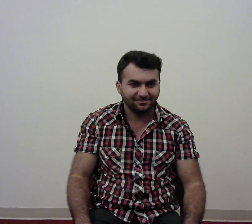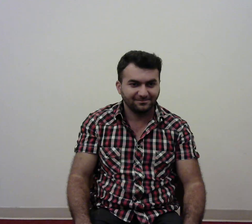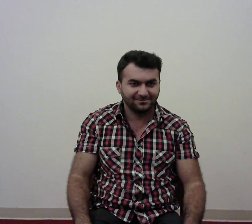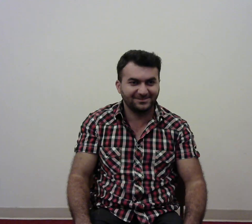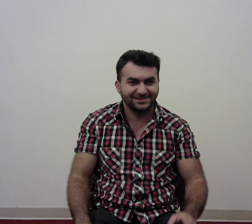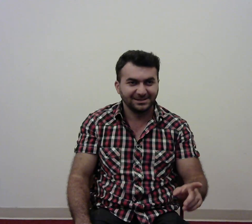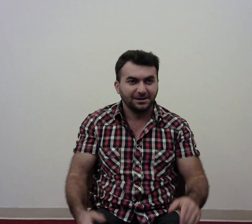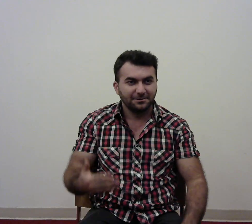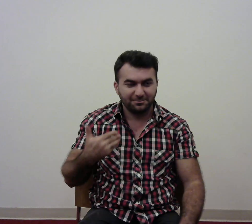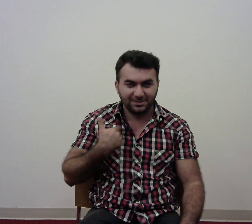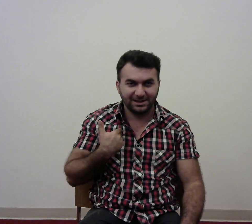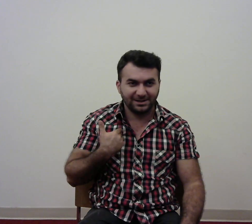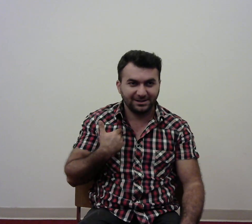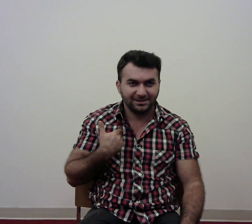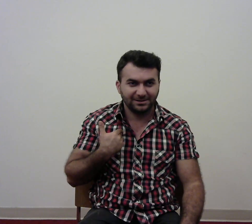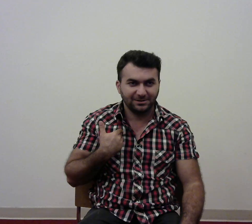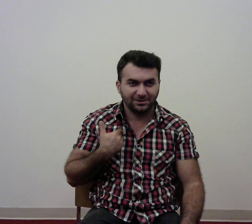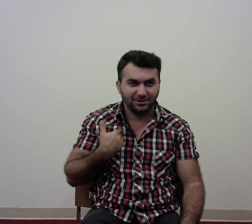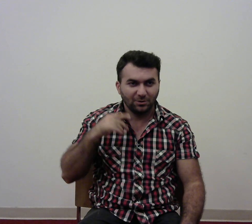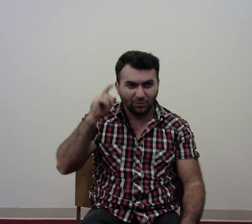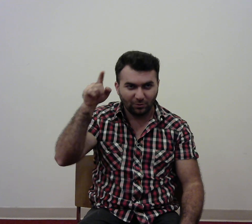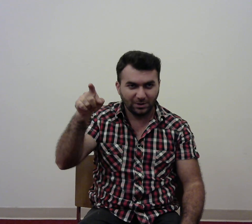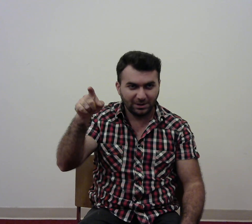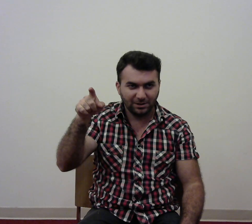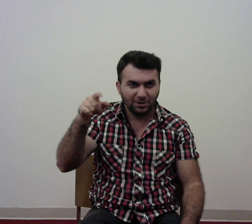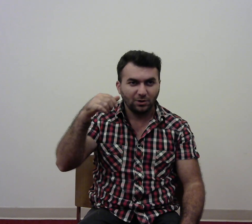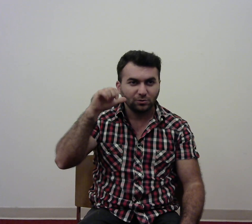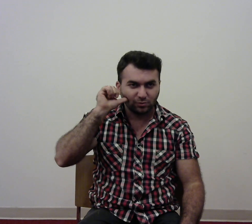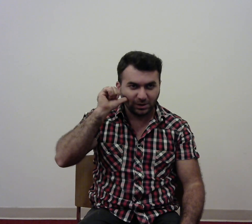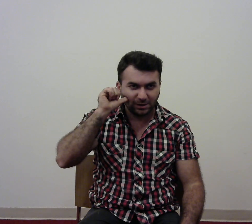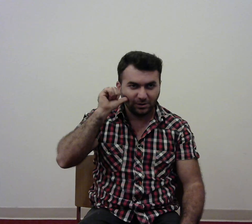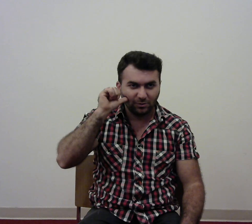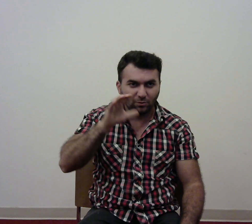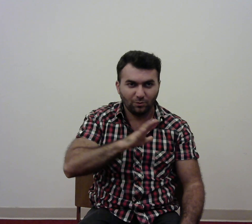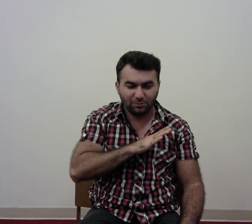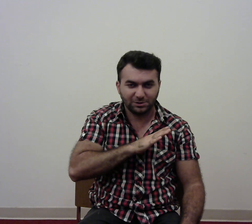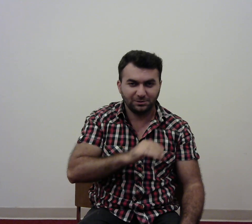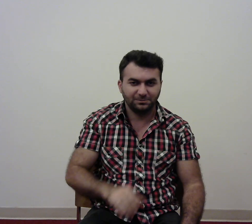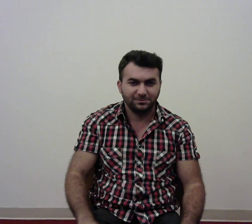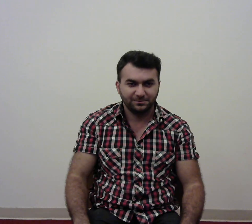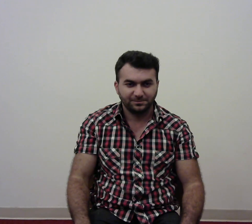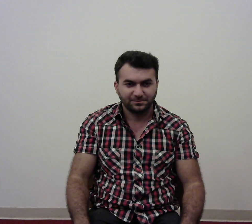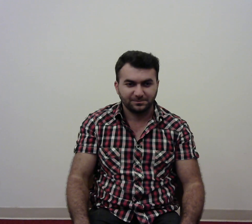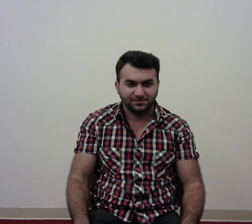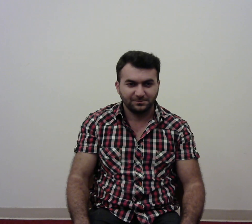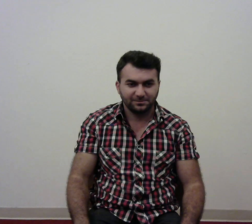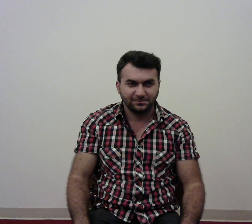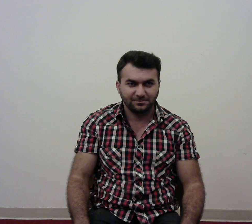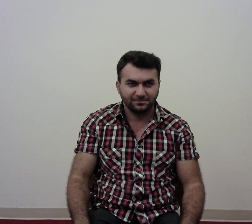Mən orda dünən olmuşam